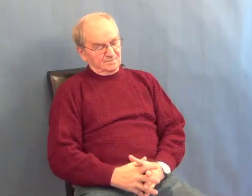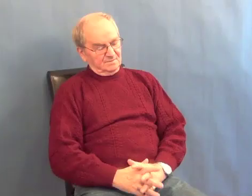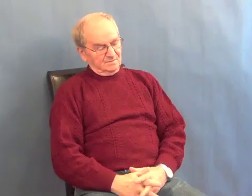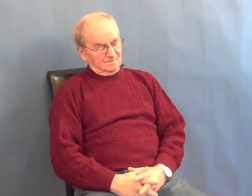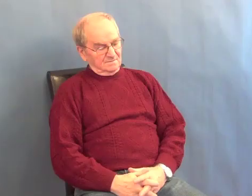Stać.